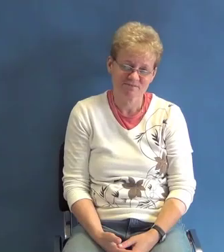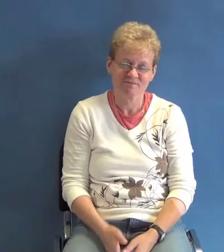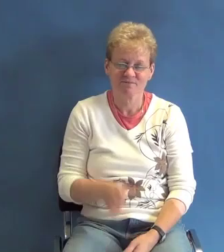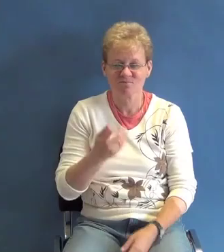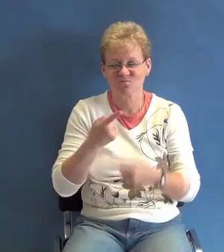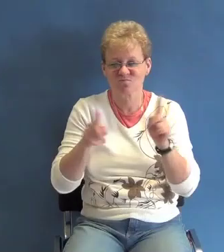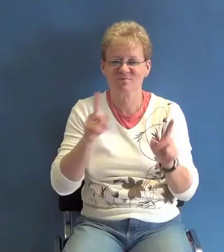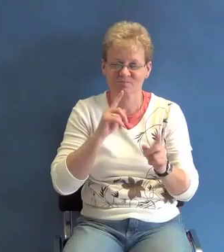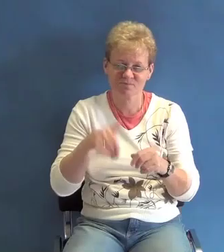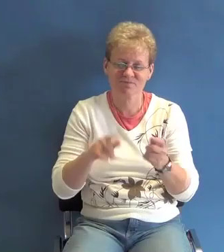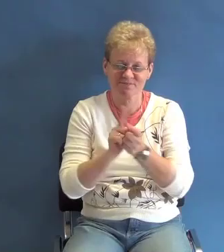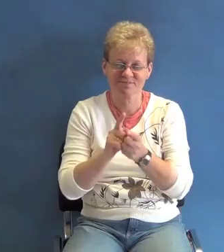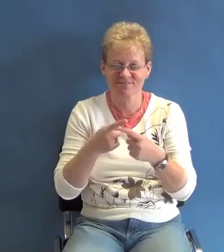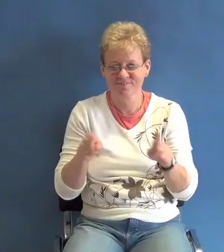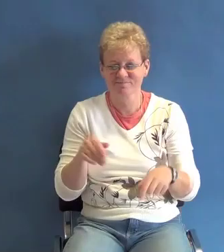Możemy spotkać się i krótko porozmawiać.